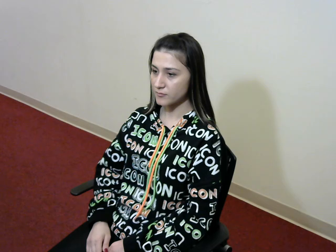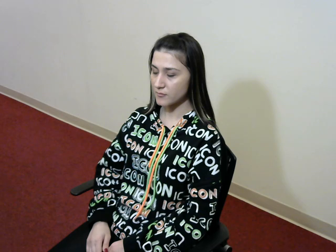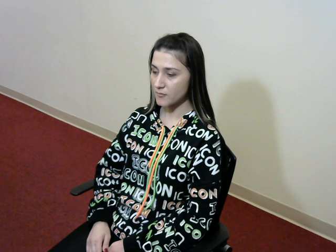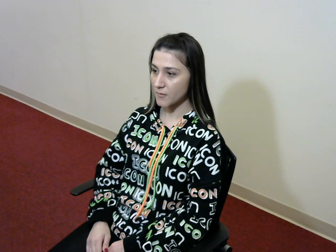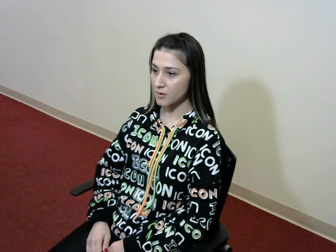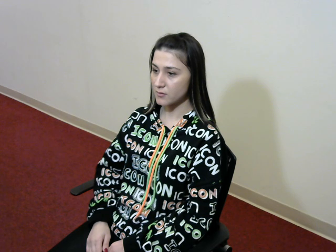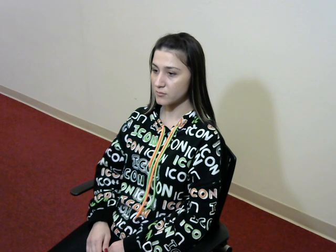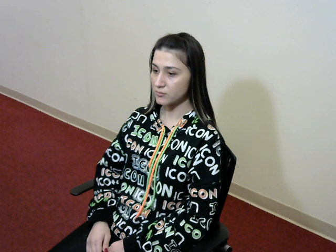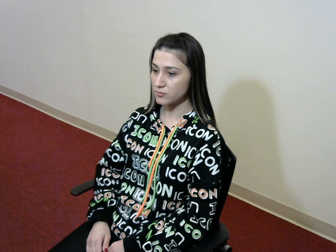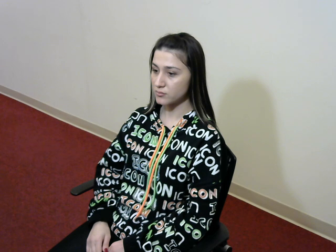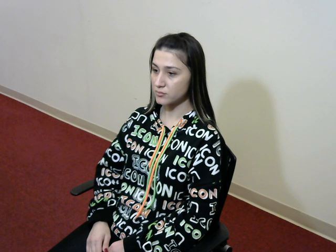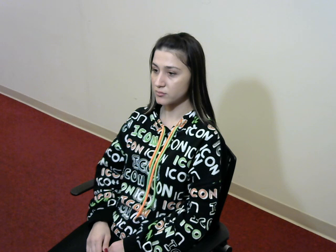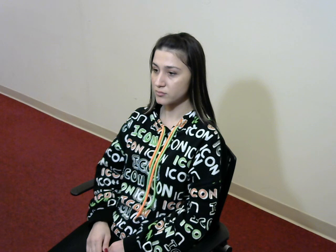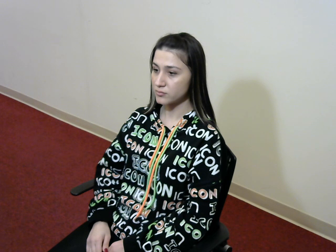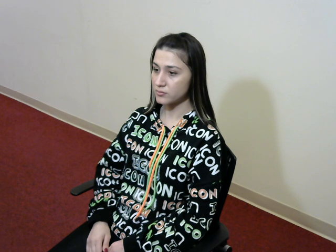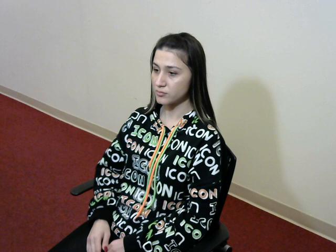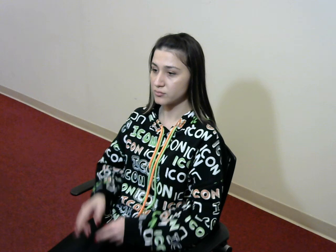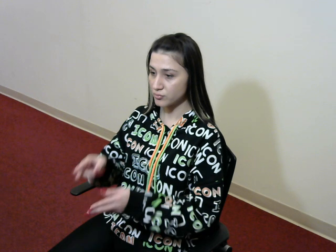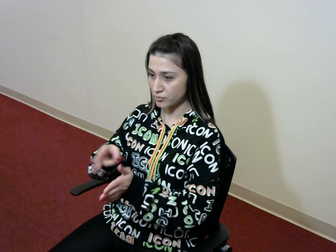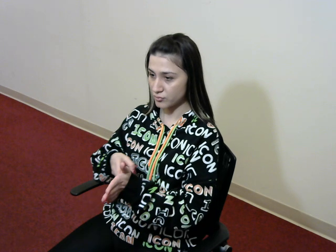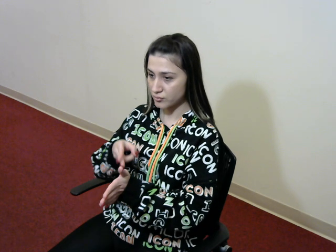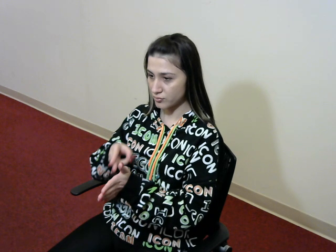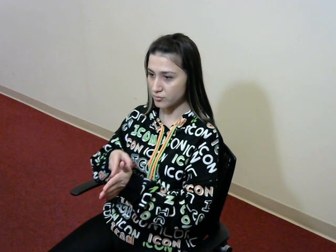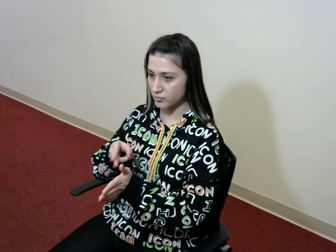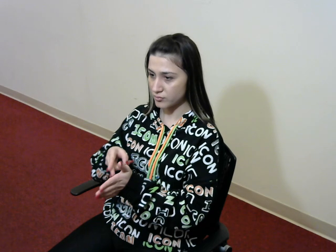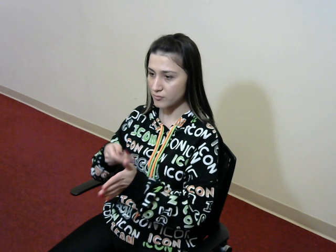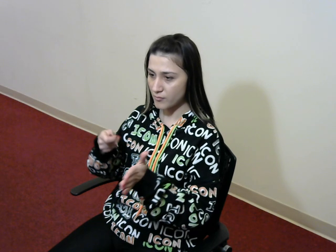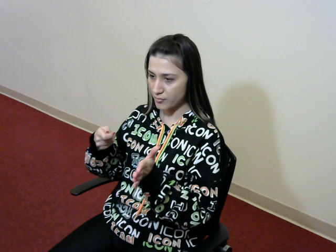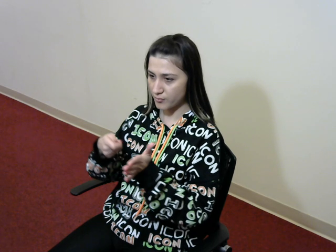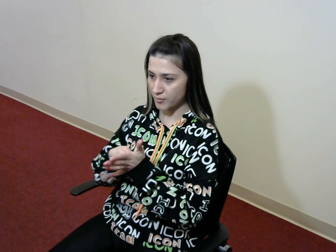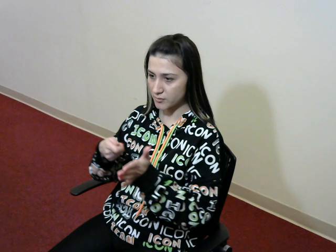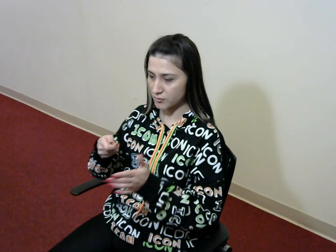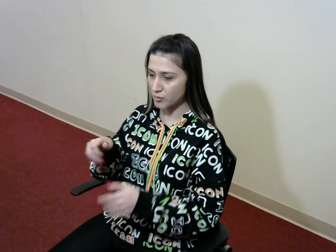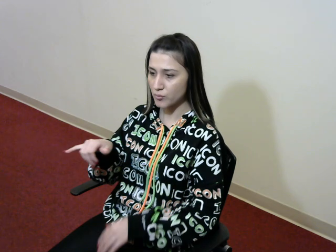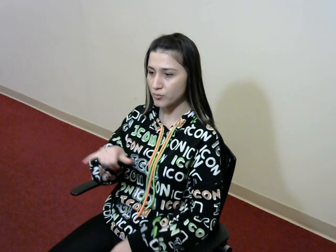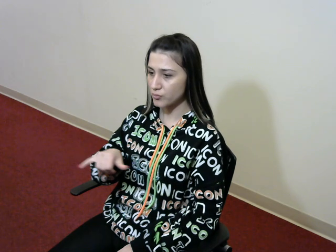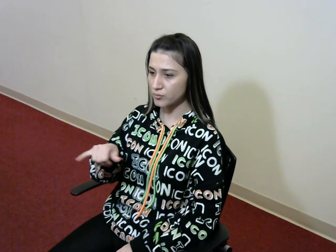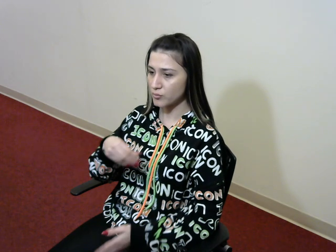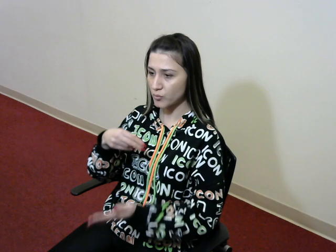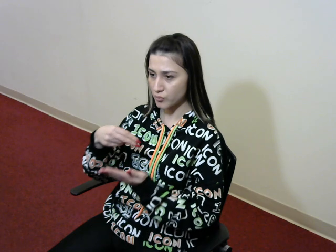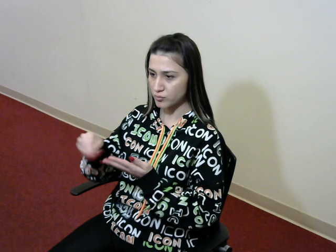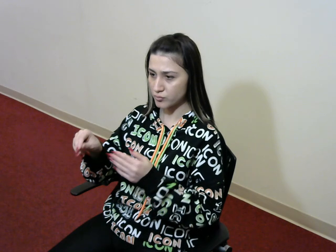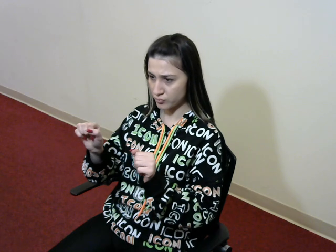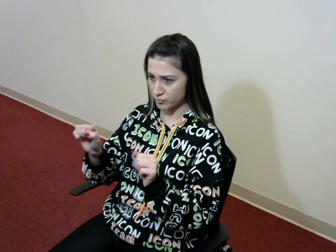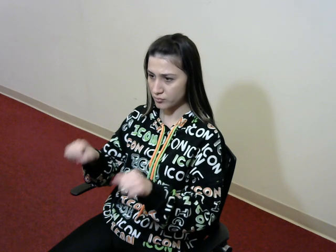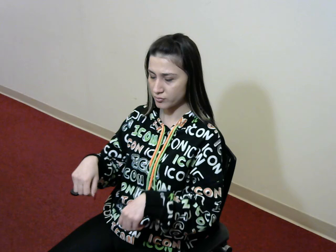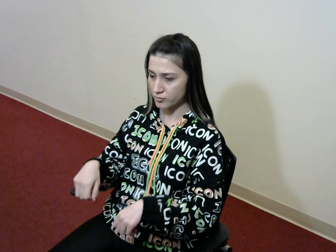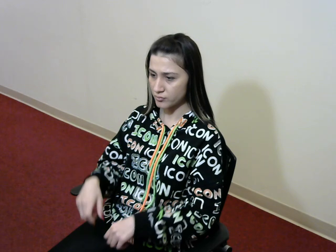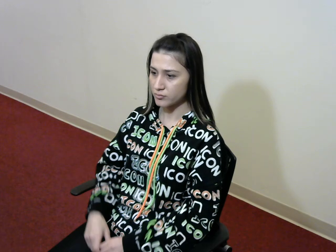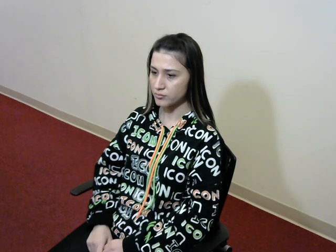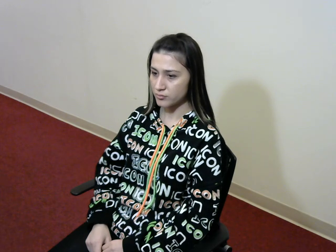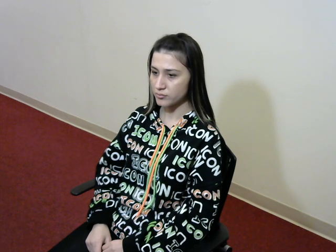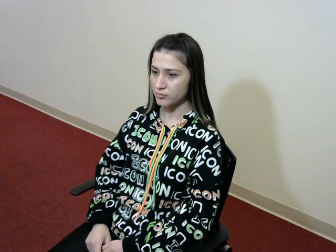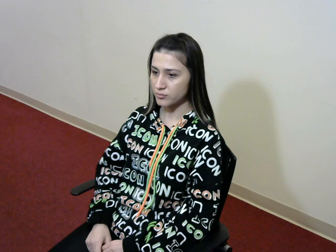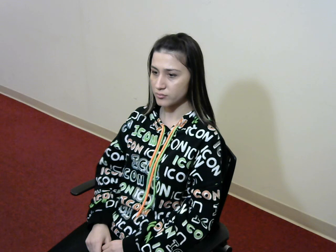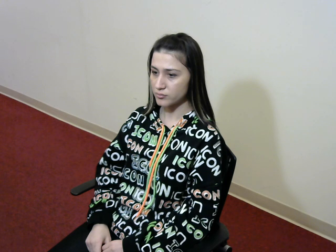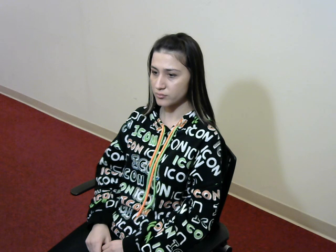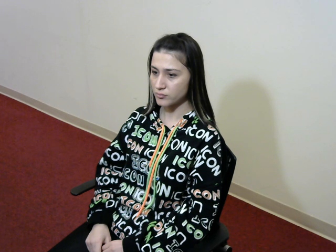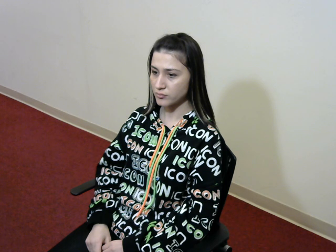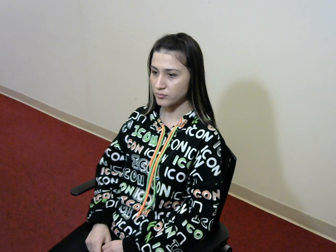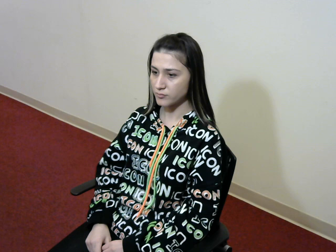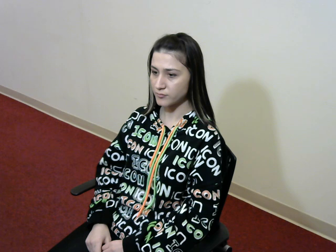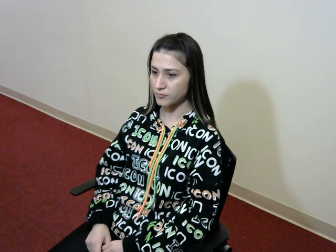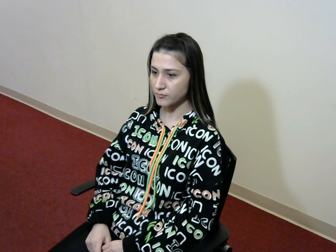Qatar biletini haradan almaq olar?